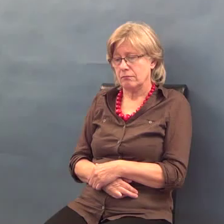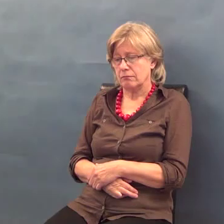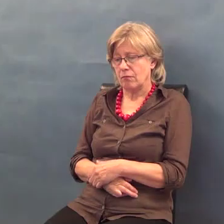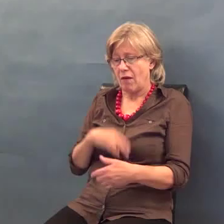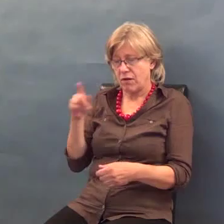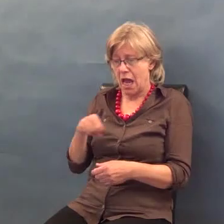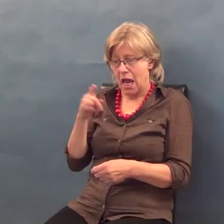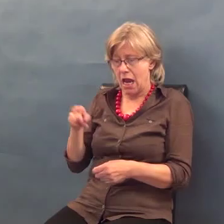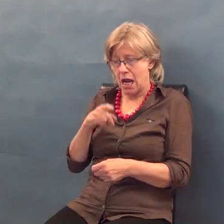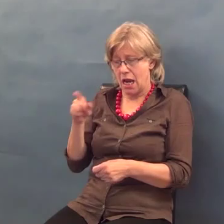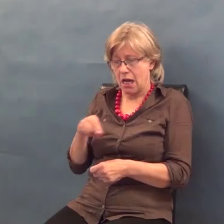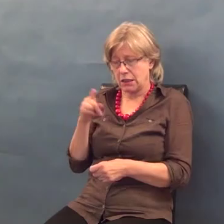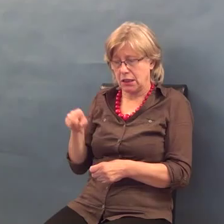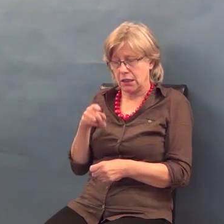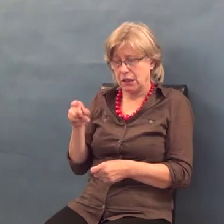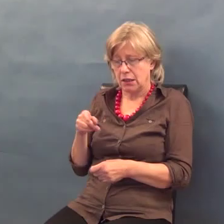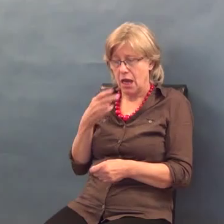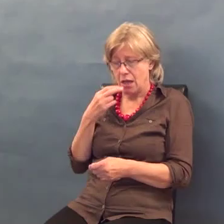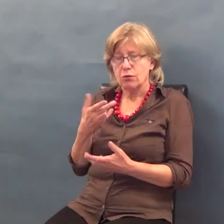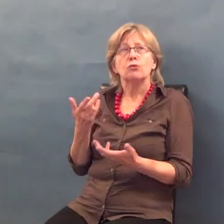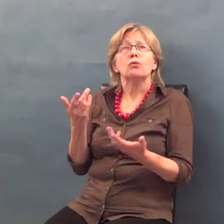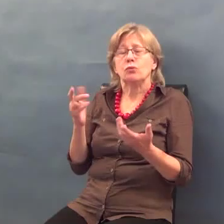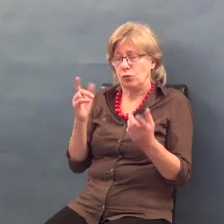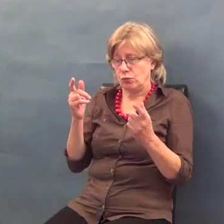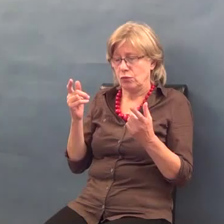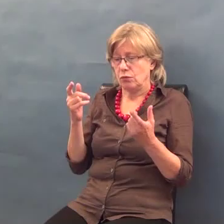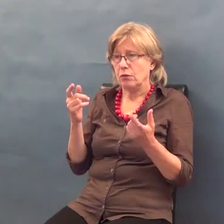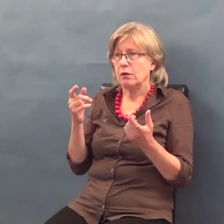Wiatrak elektryczny, ale co?